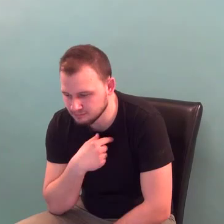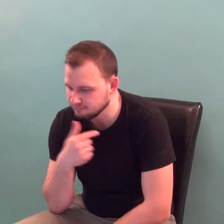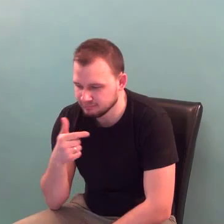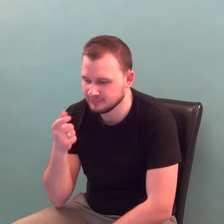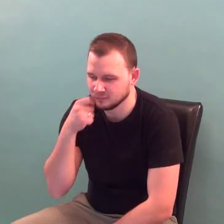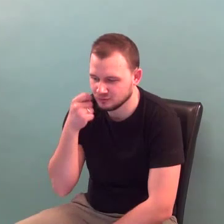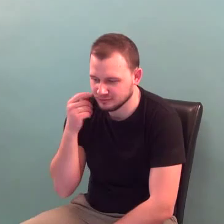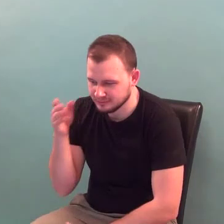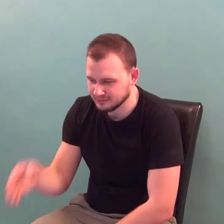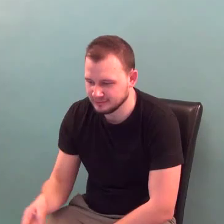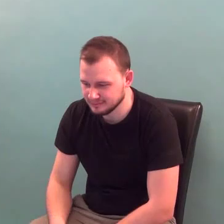Muszę wpaść do dziadka.